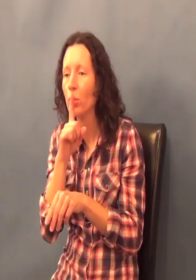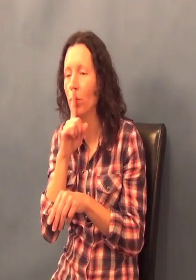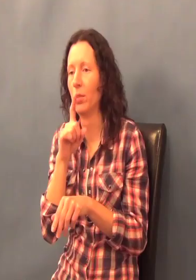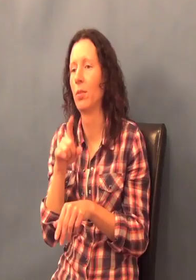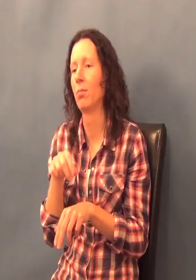Idą sobie.